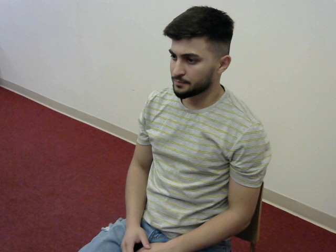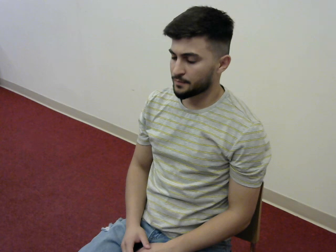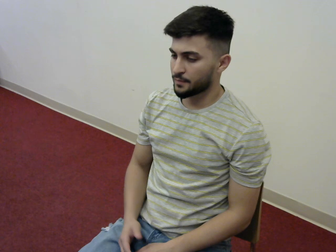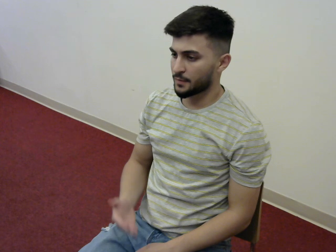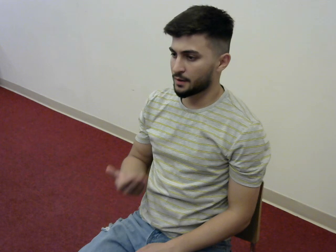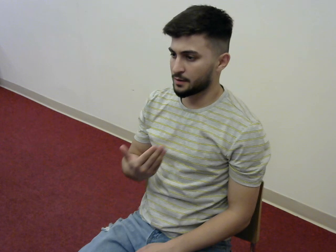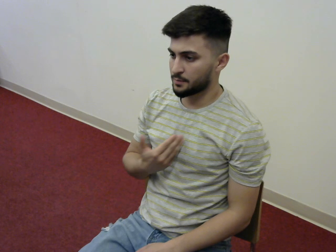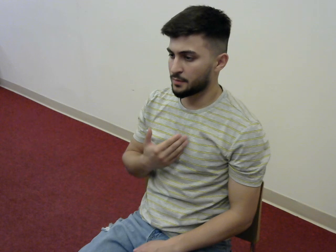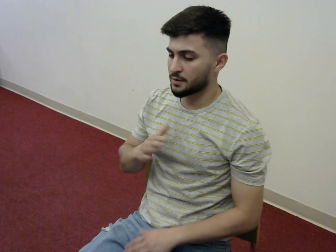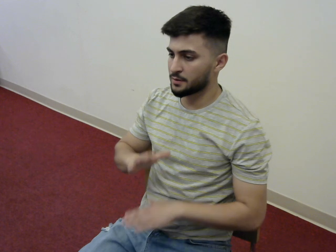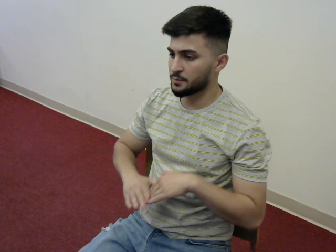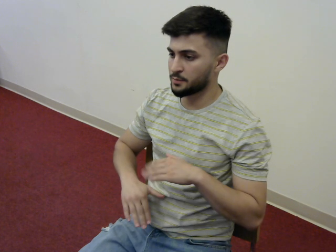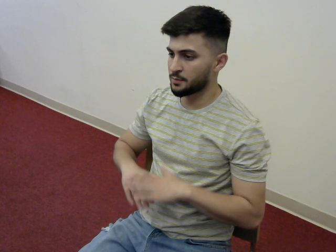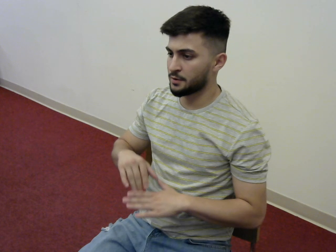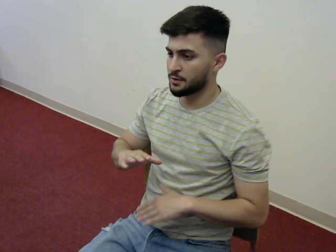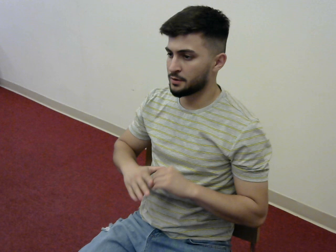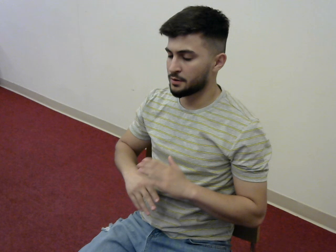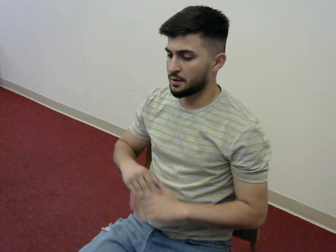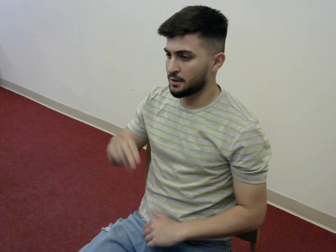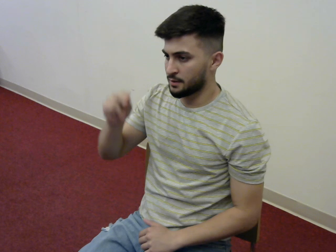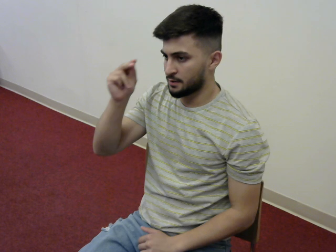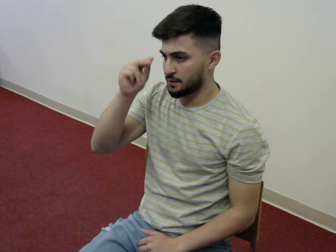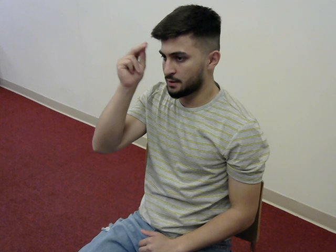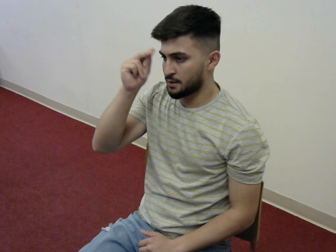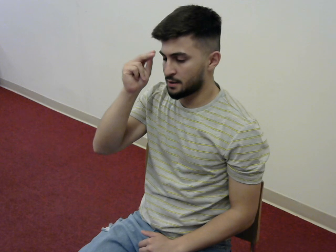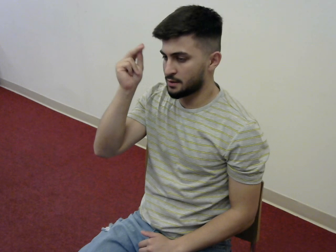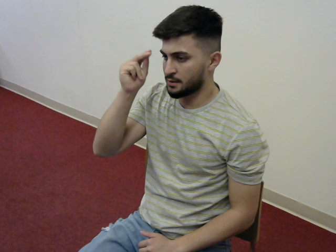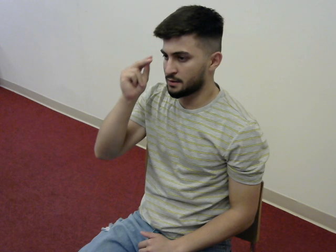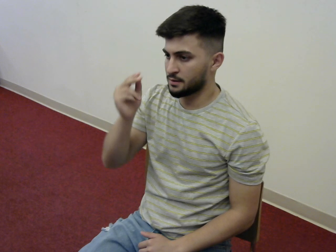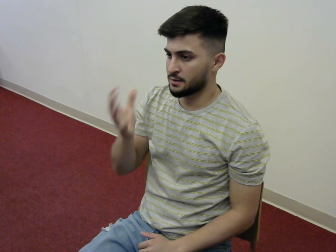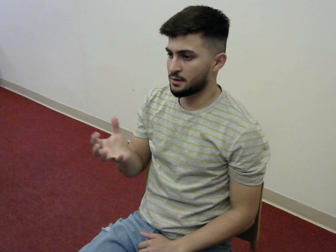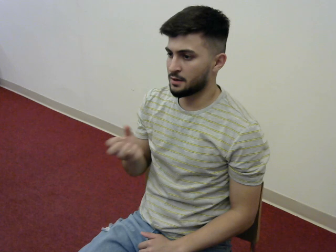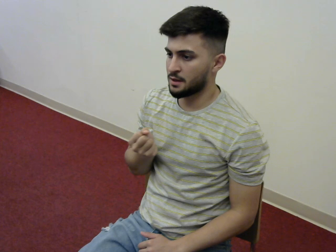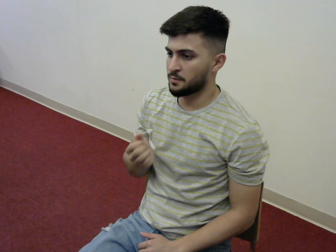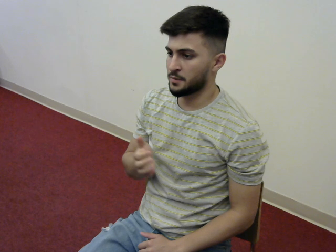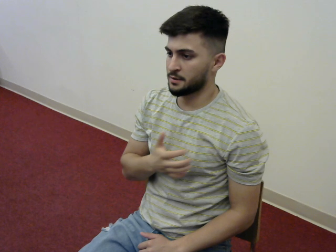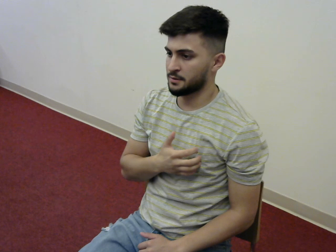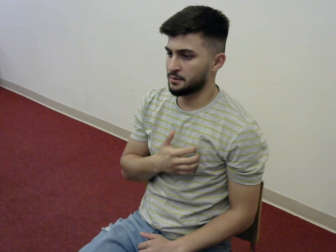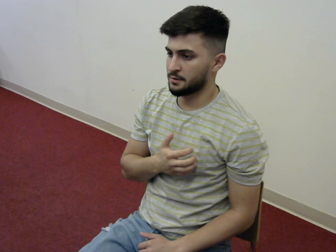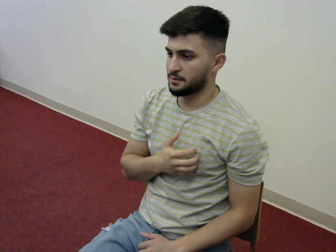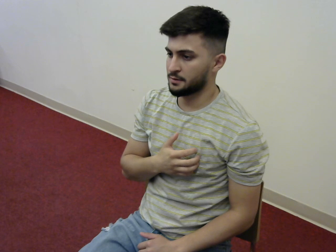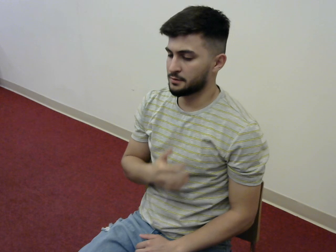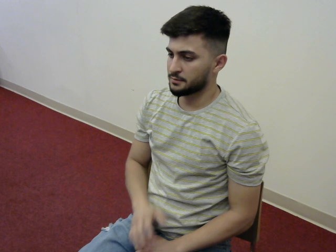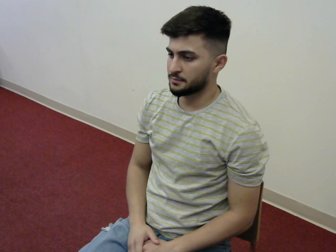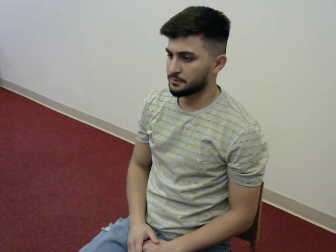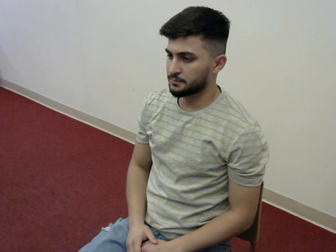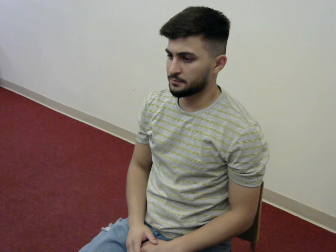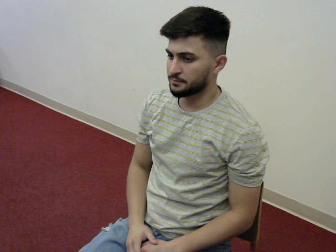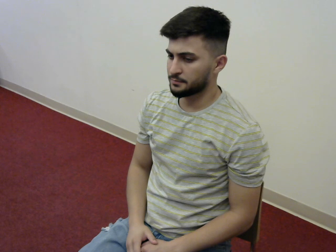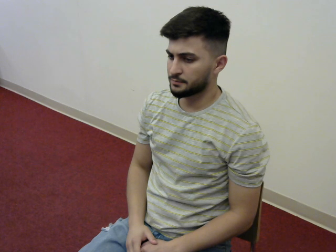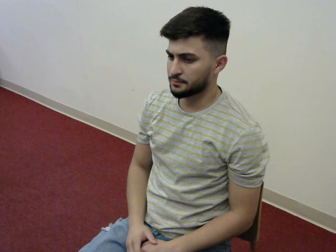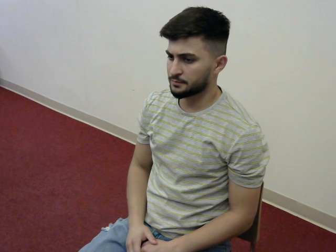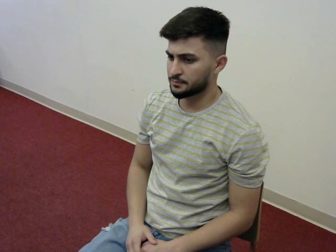Mən peşə təhsili almaq istəyirəm